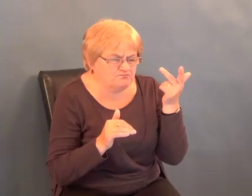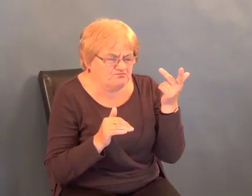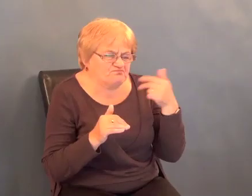Ja.